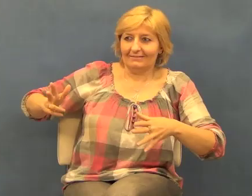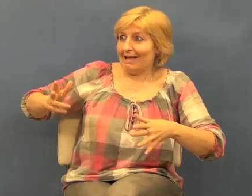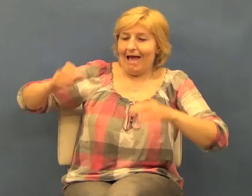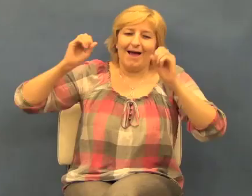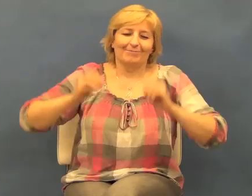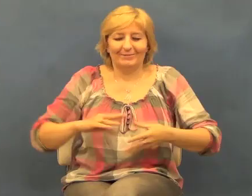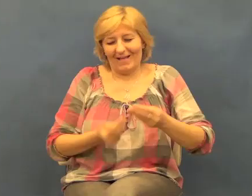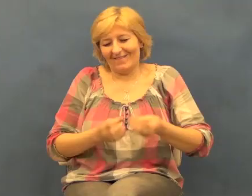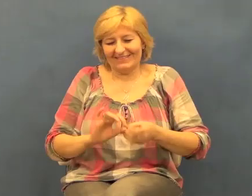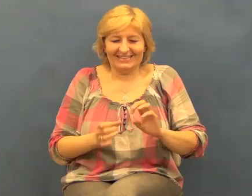Mały chłopiec udaje więc, że bawi się kamieniami.